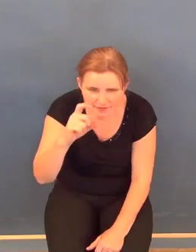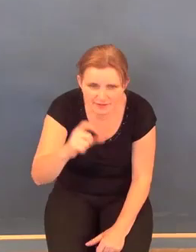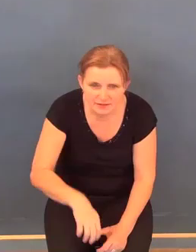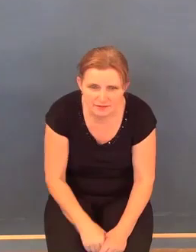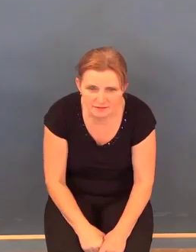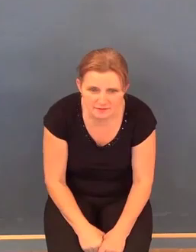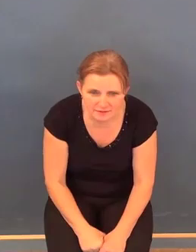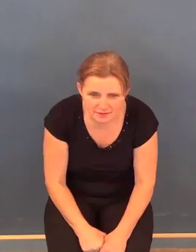Dobrze, w czwartek.